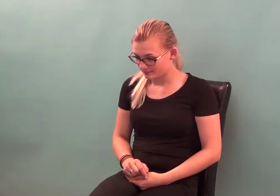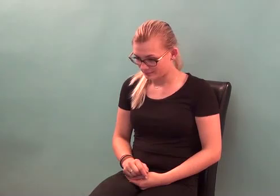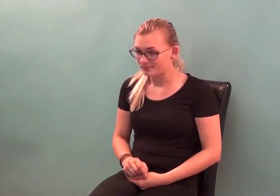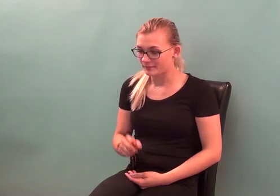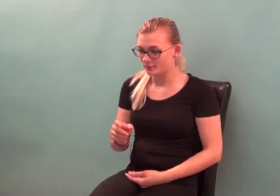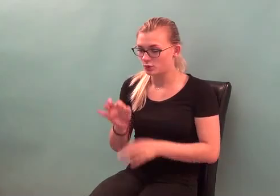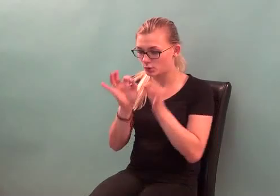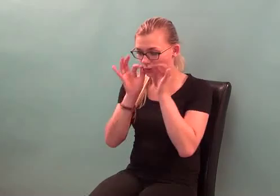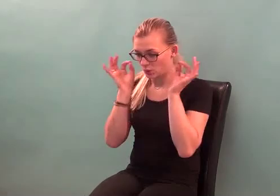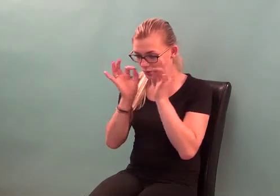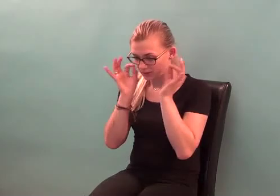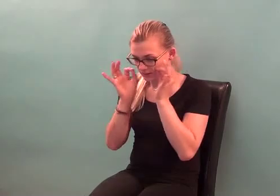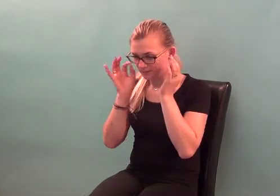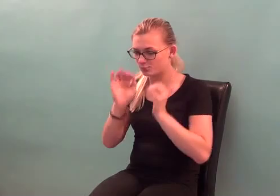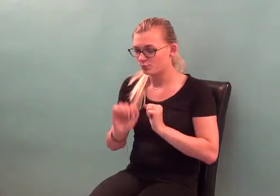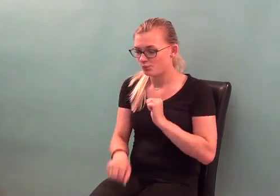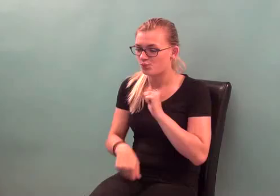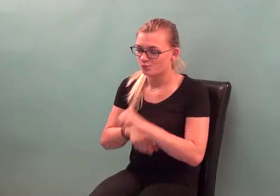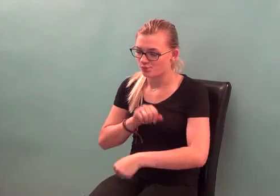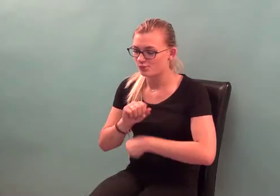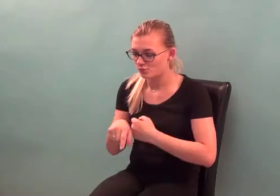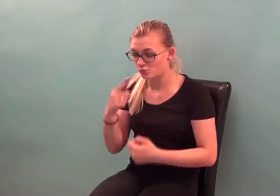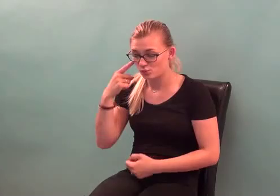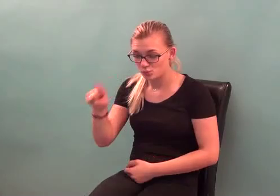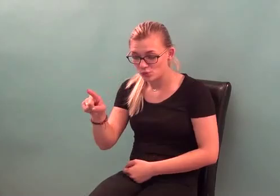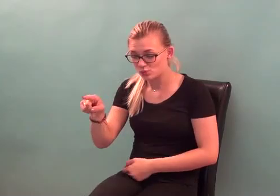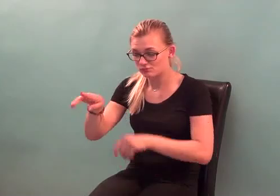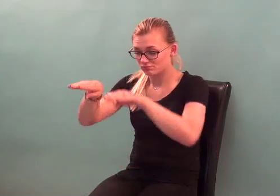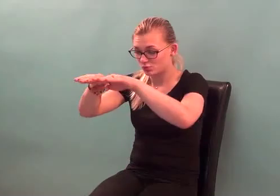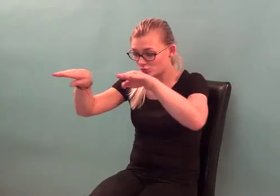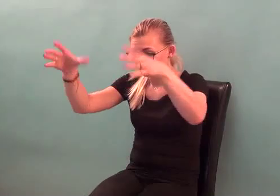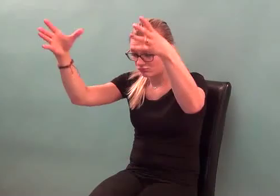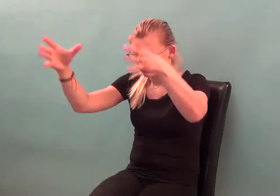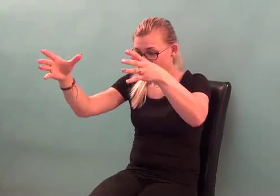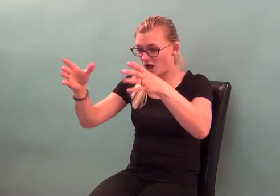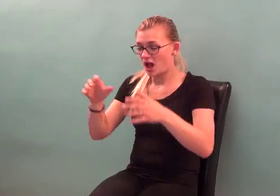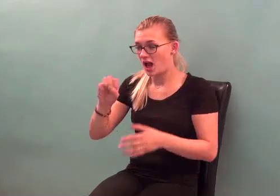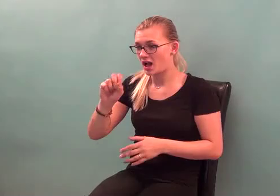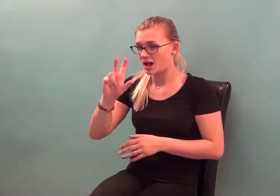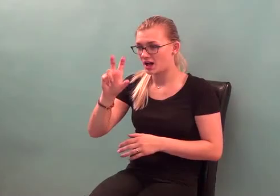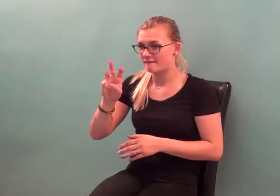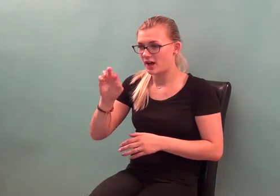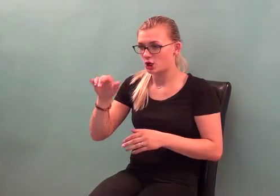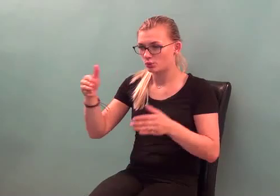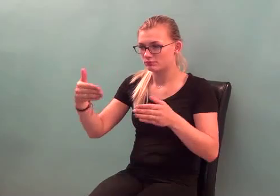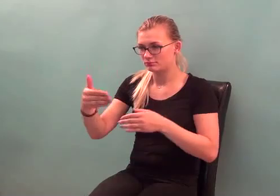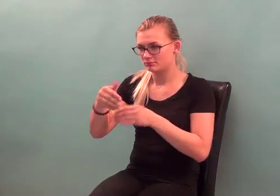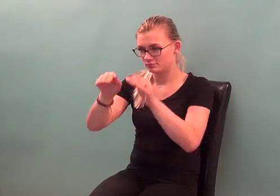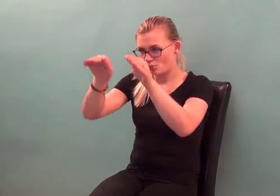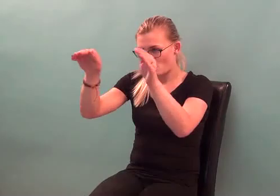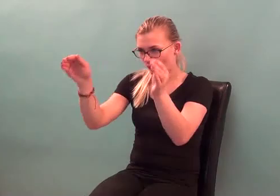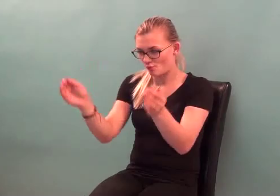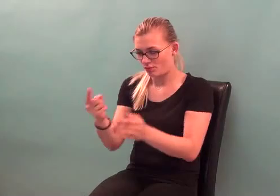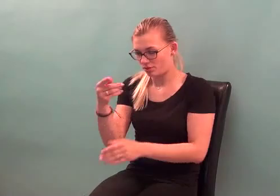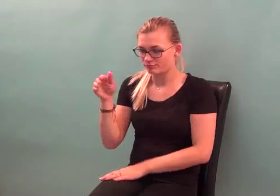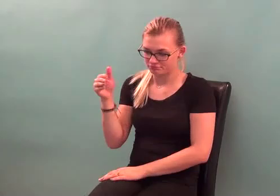Kot idzie, nagle zauważa, że na stole stoi okrągłe akwarium z rybką.